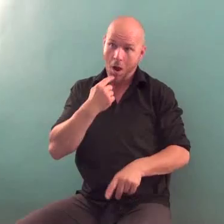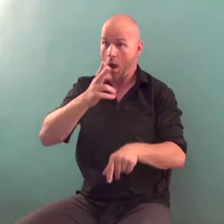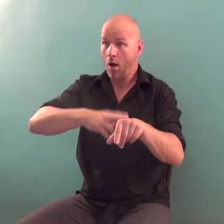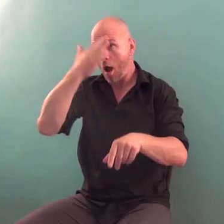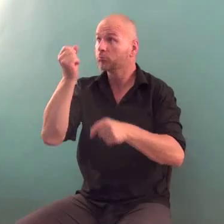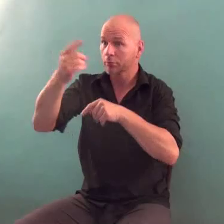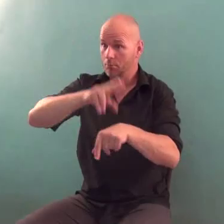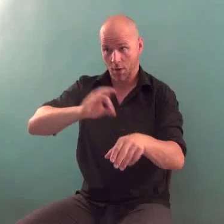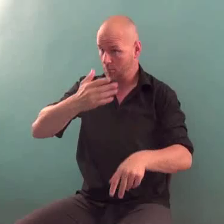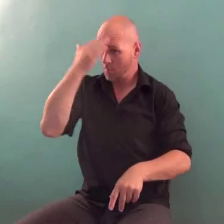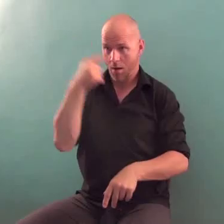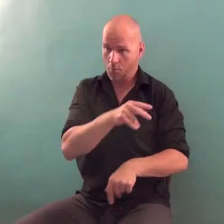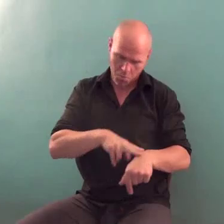Policjant nie wiedział, że chłopak rzucał w szyby.